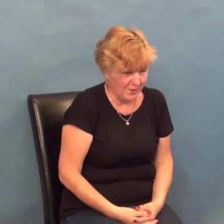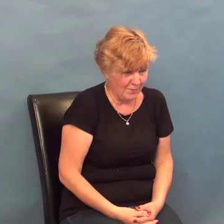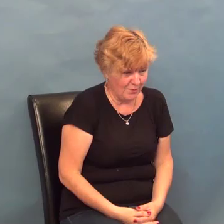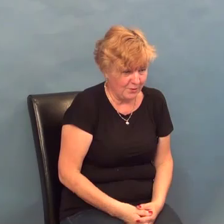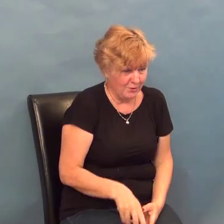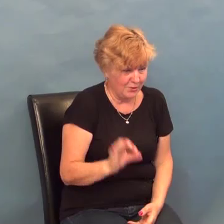Środa.